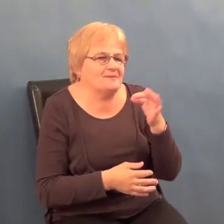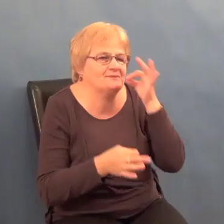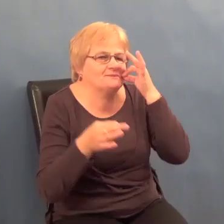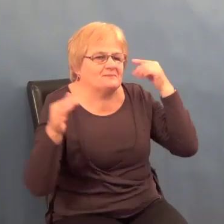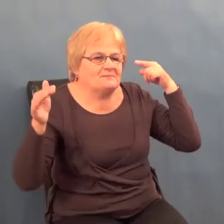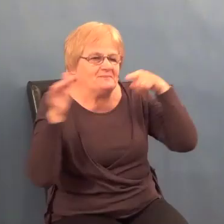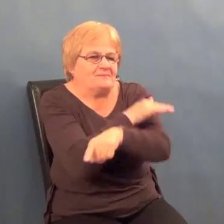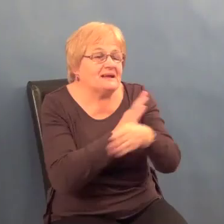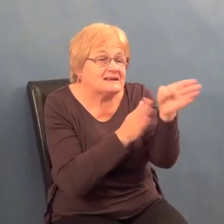Kot ucieka.